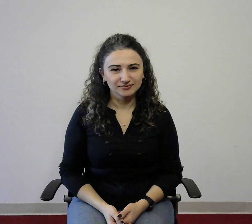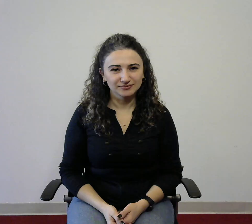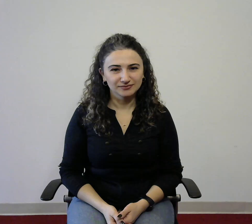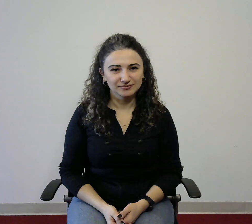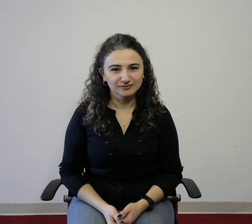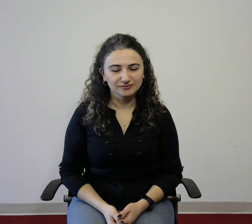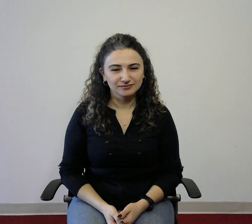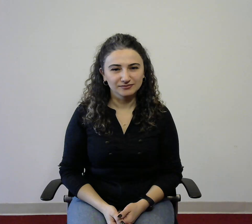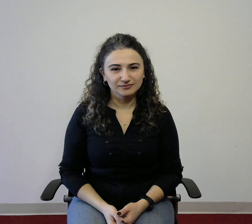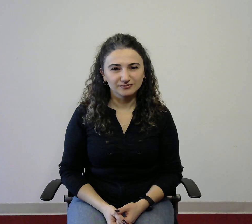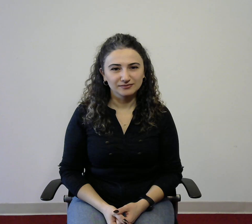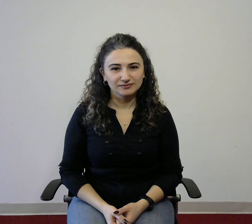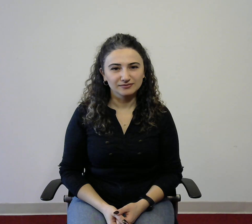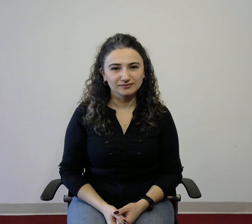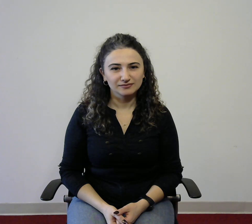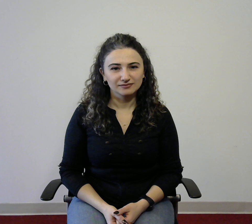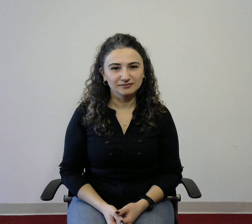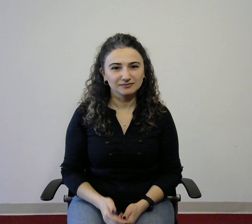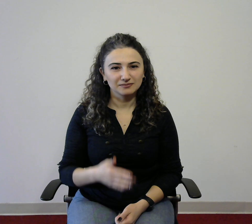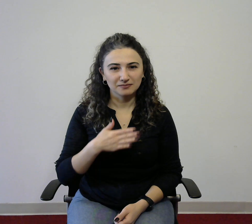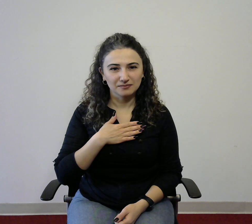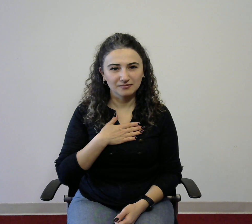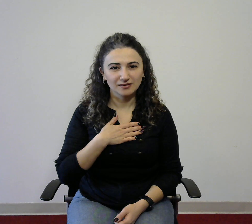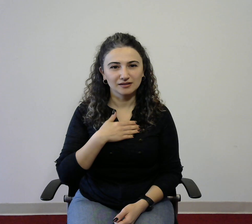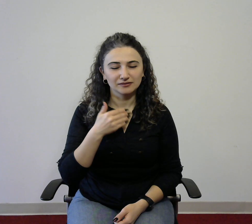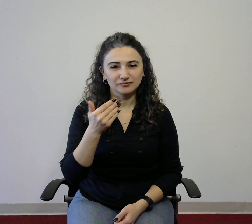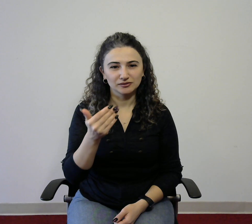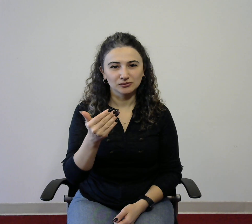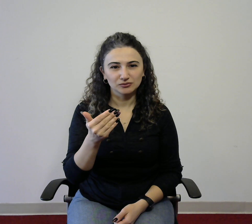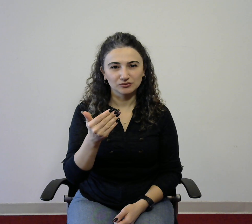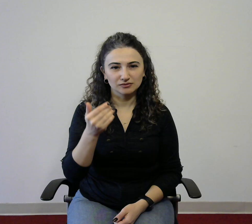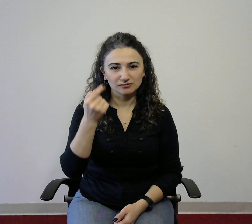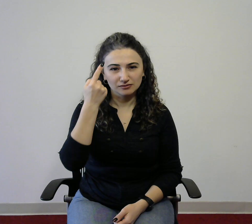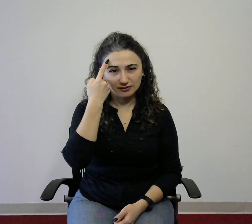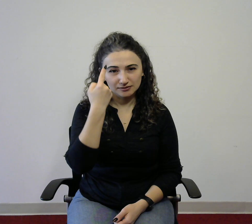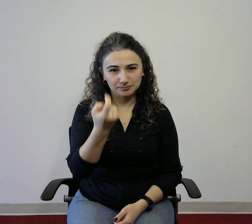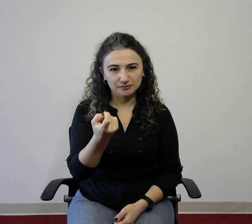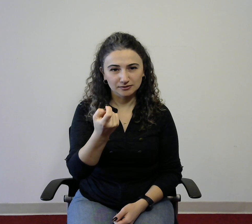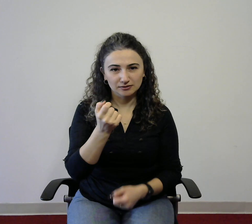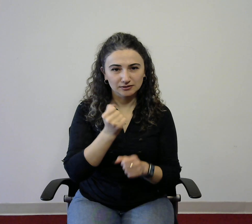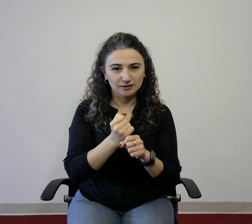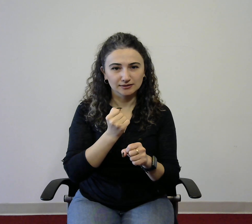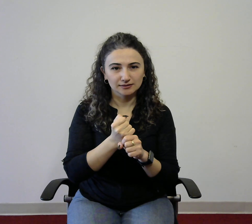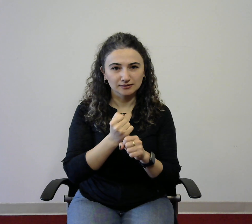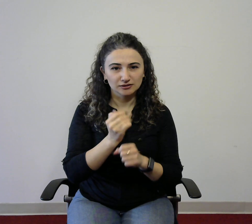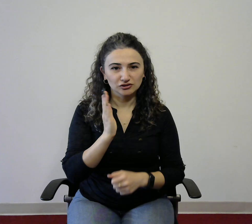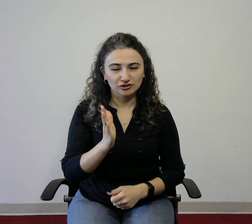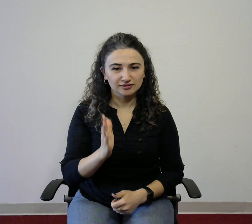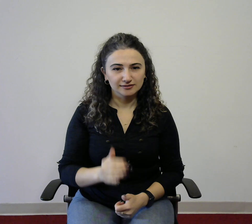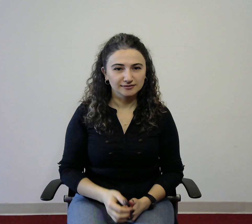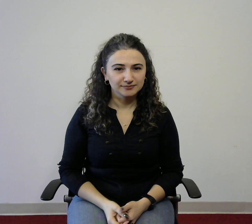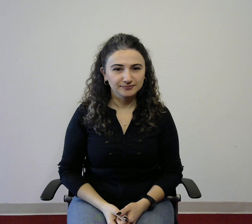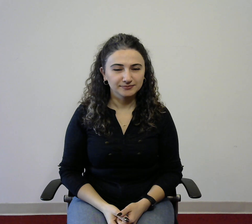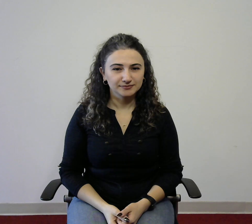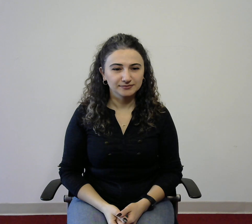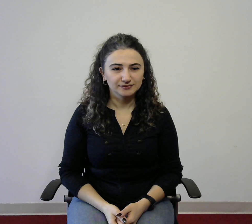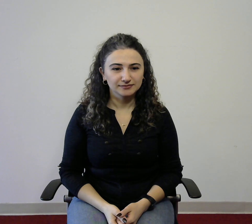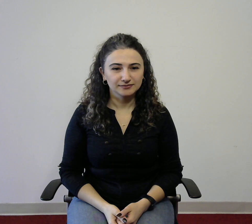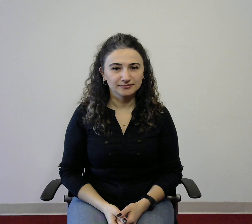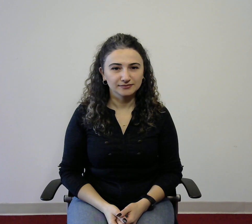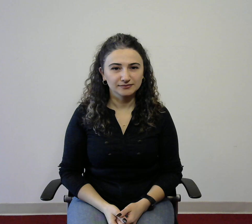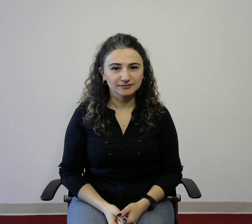Mən sizə xəbər edəcəyəm